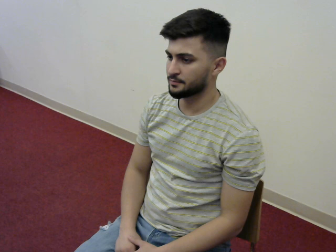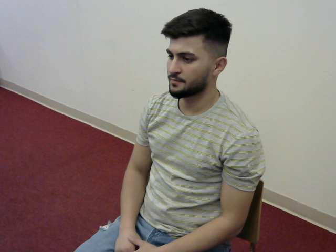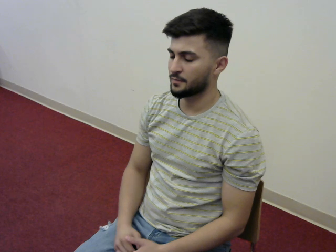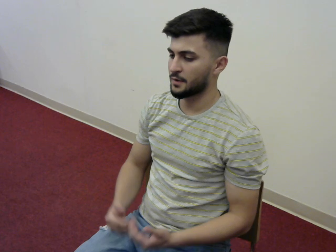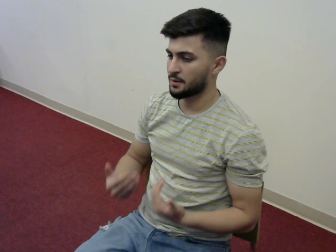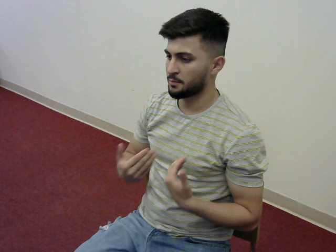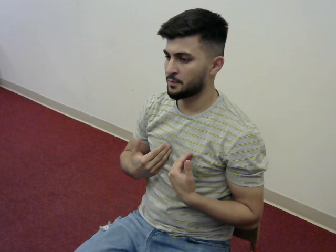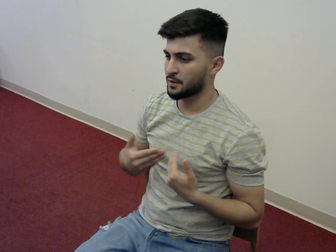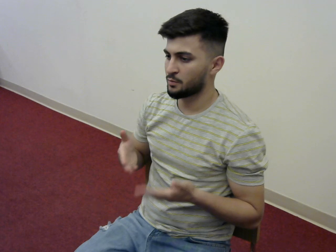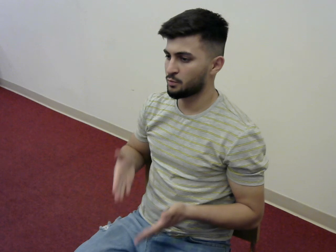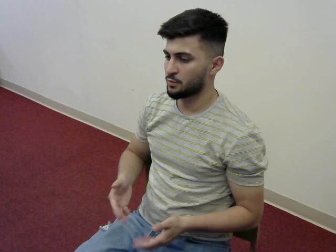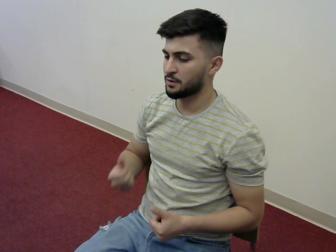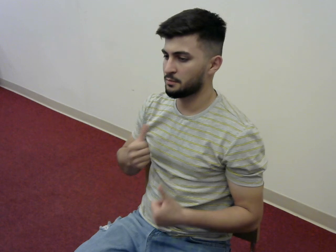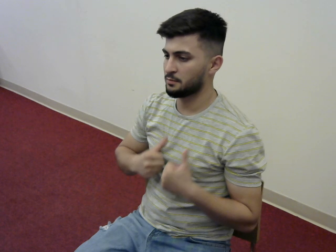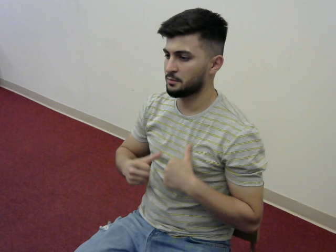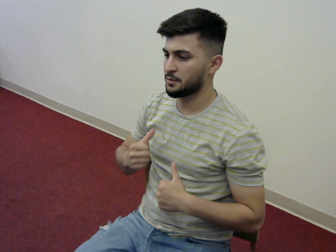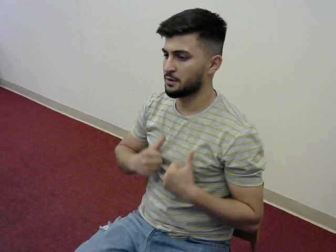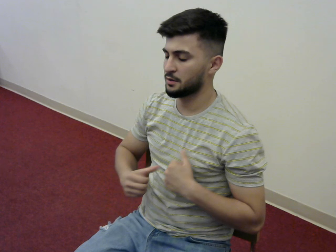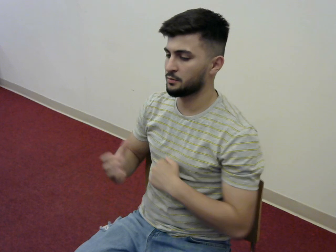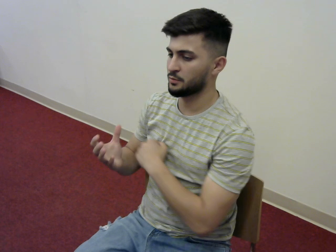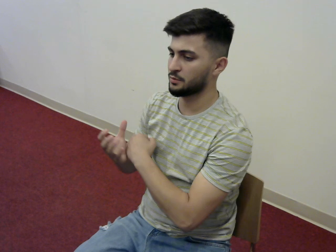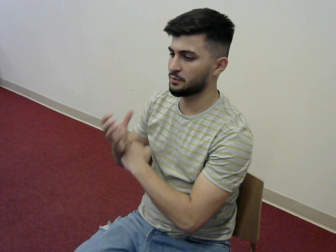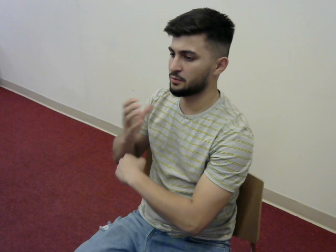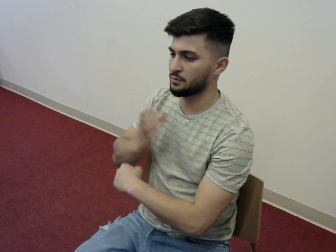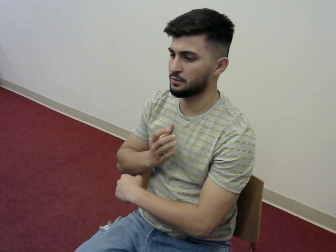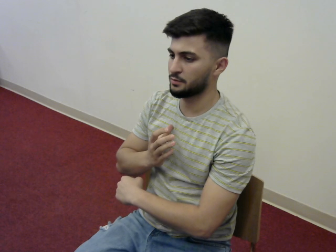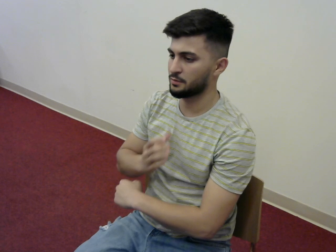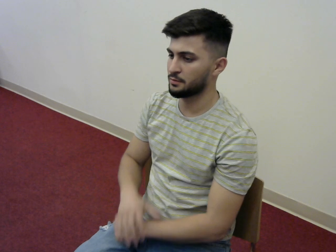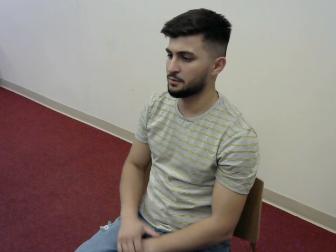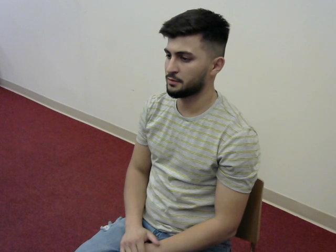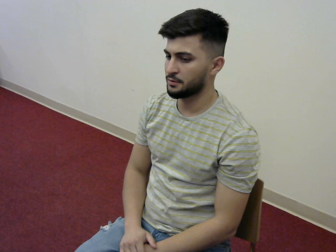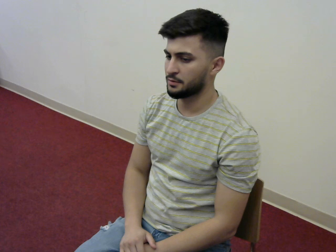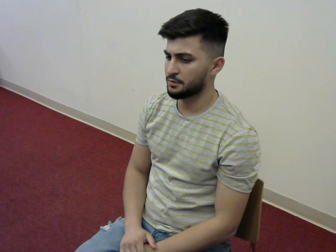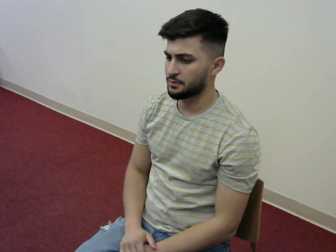Məni bura müəllim göndərib